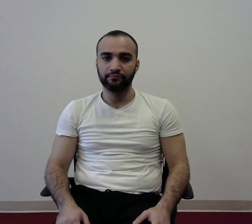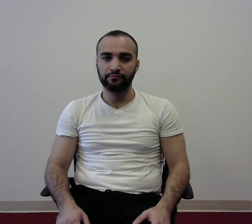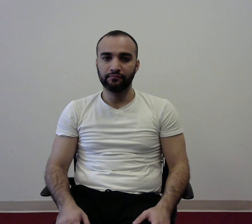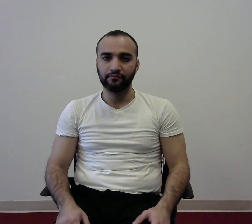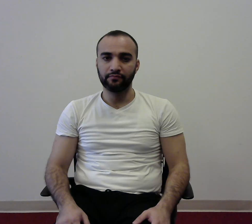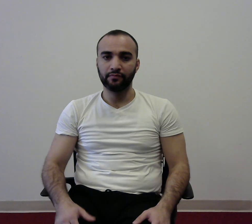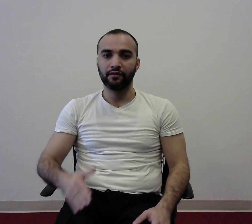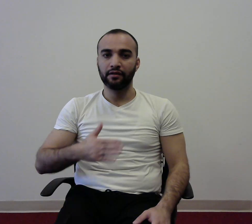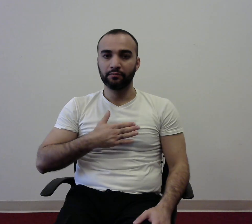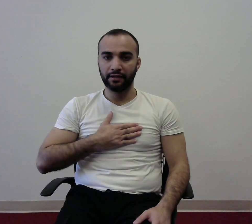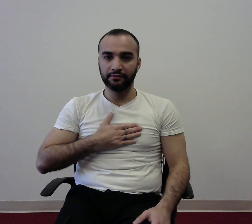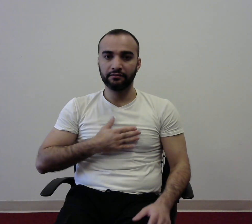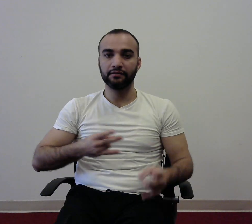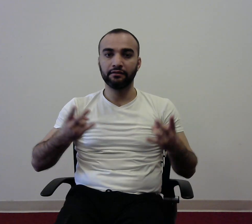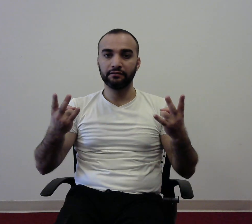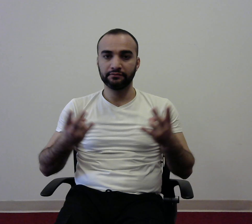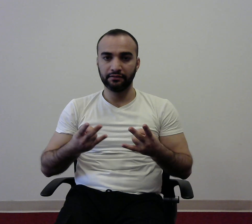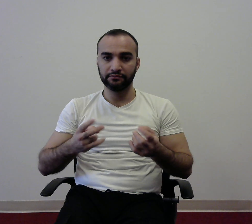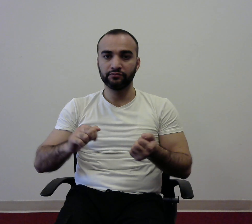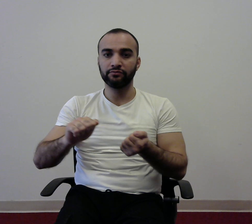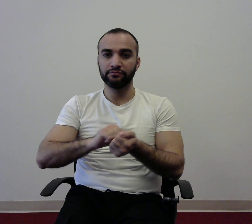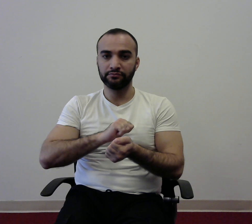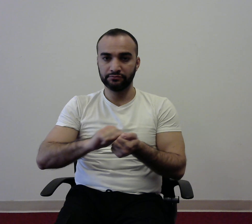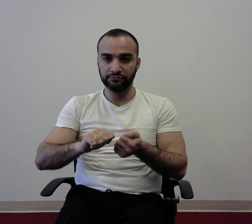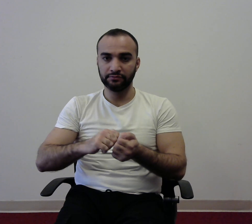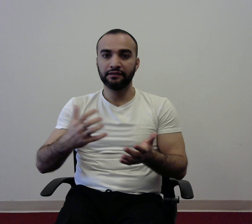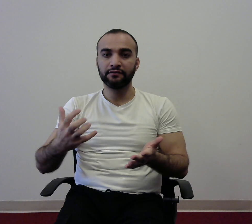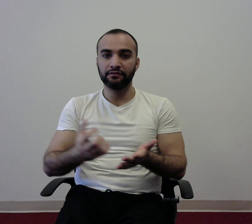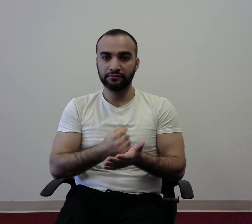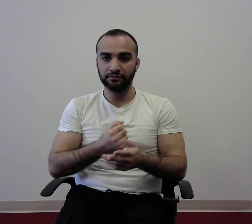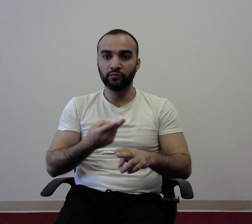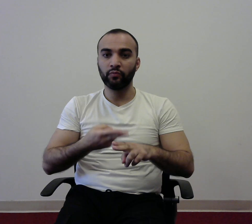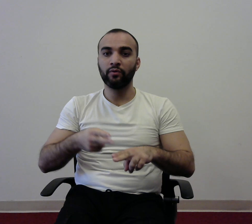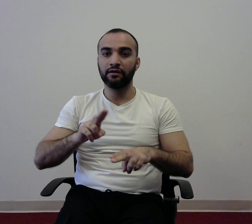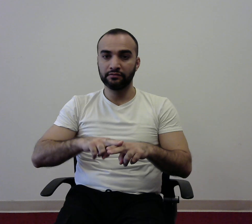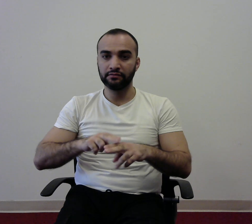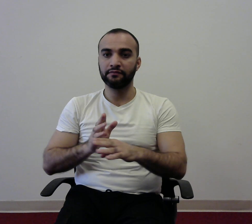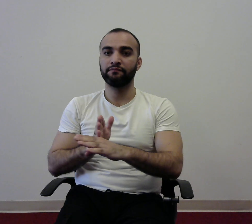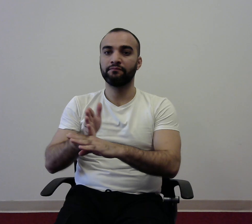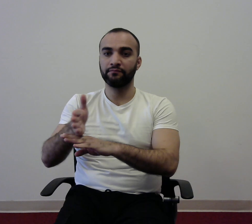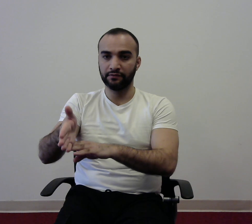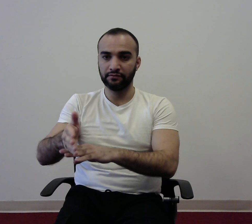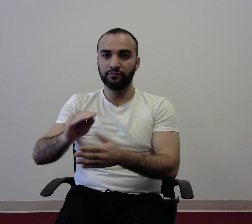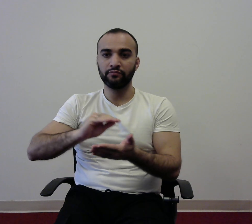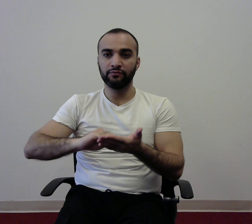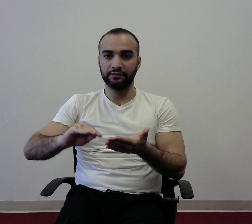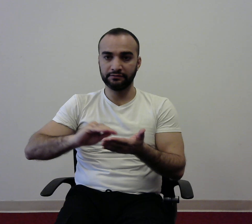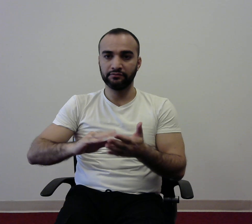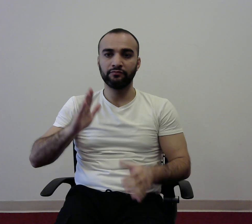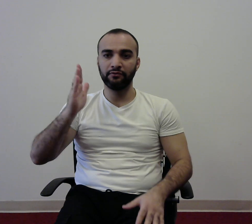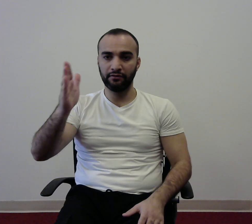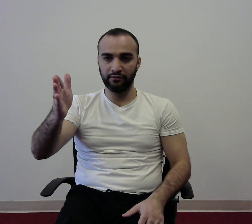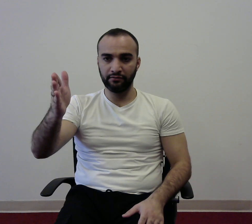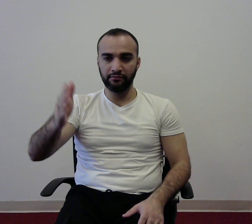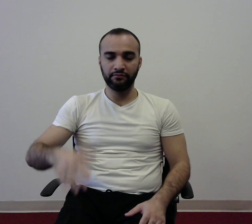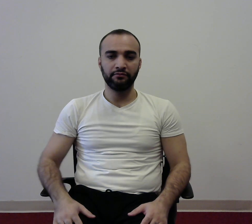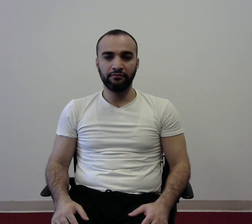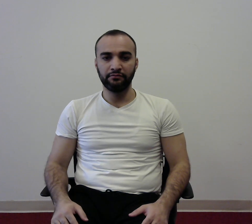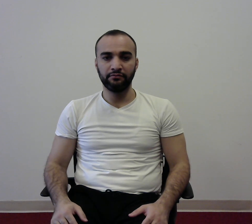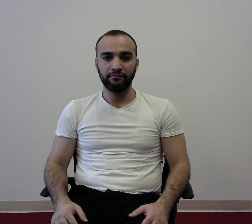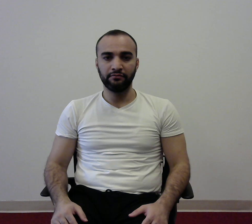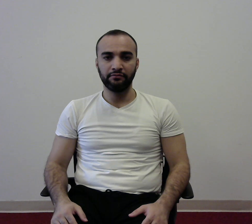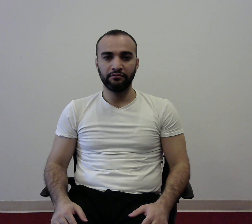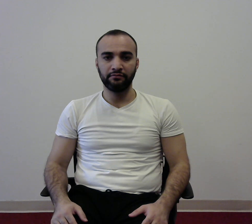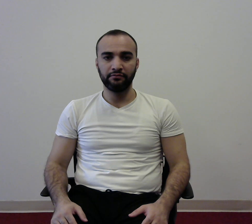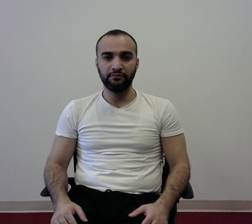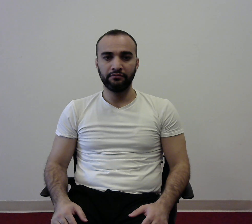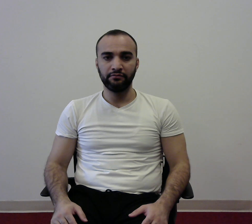Mən lazımlı kağızları tapmaq üçün müraciət yazacam